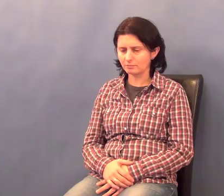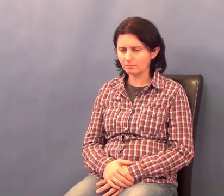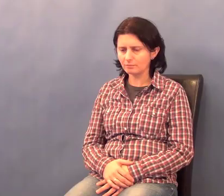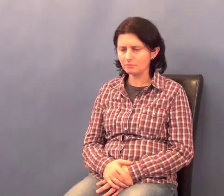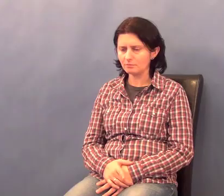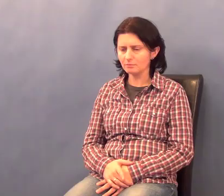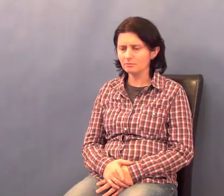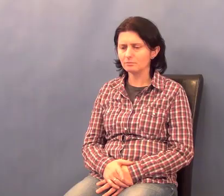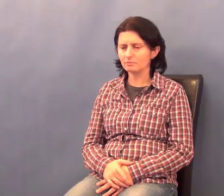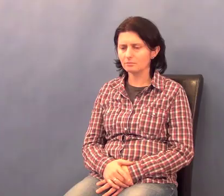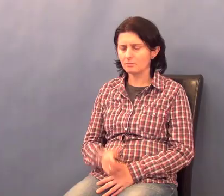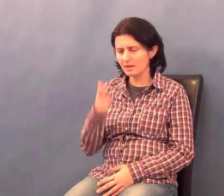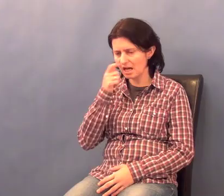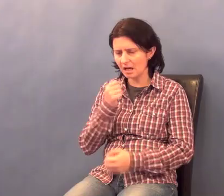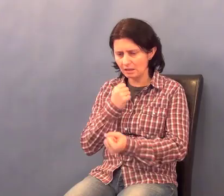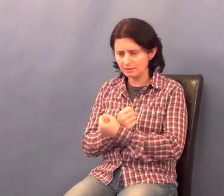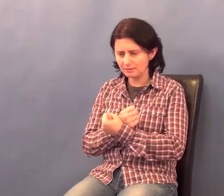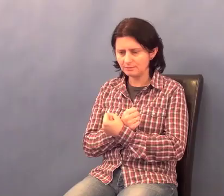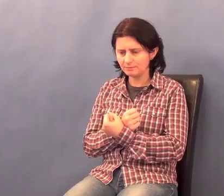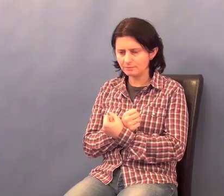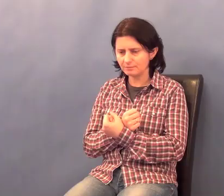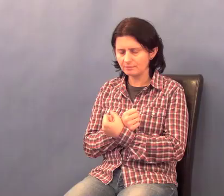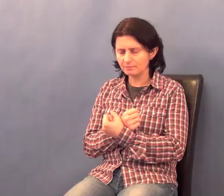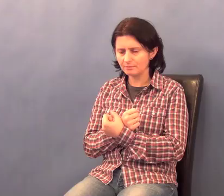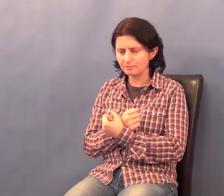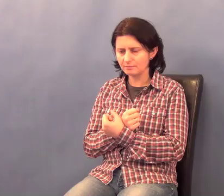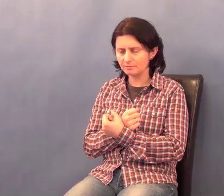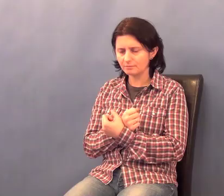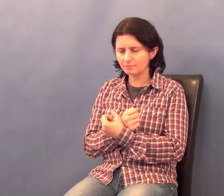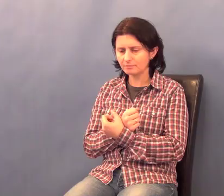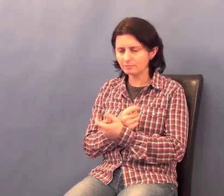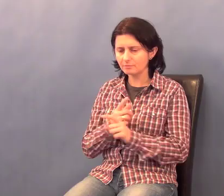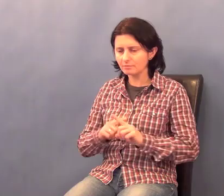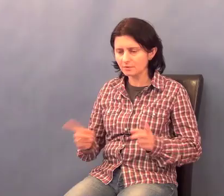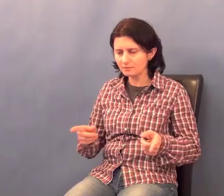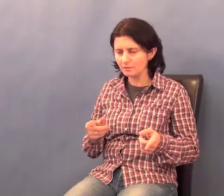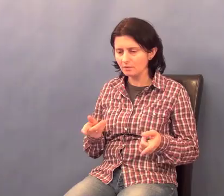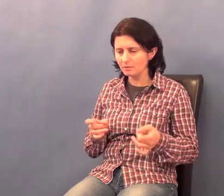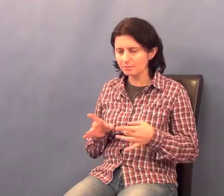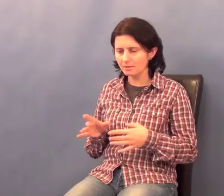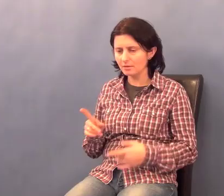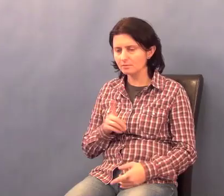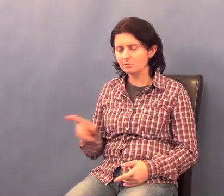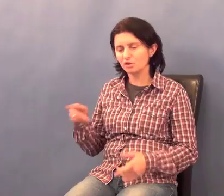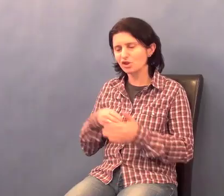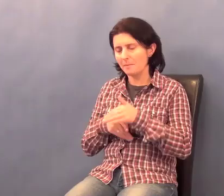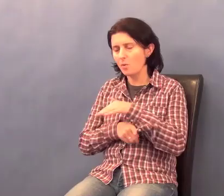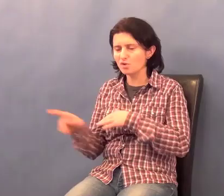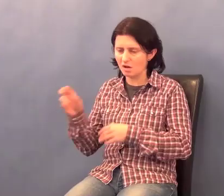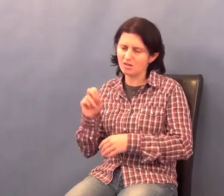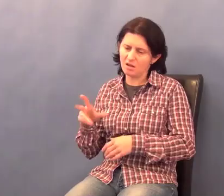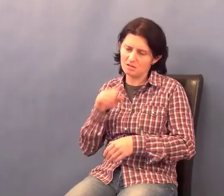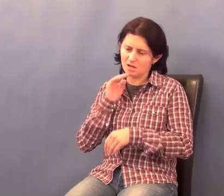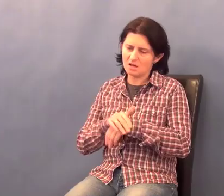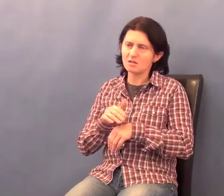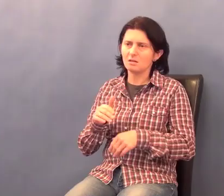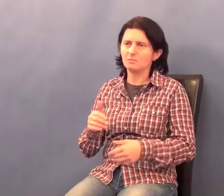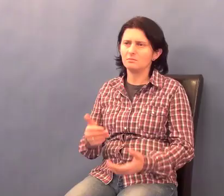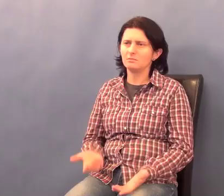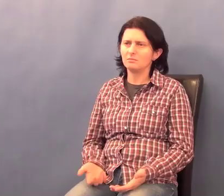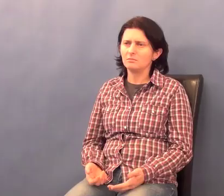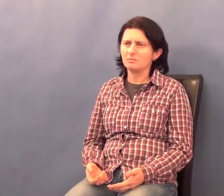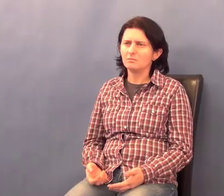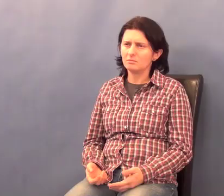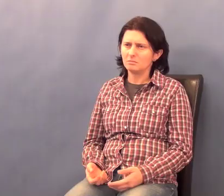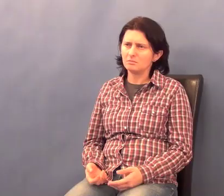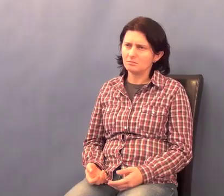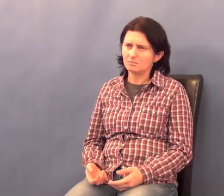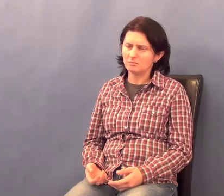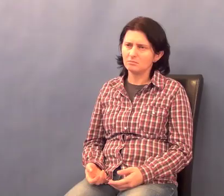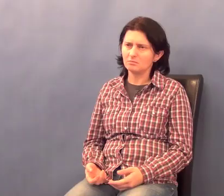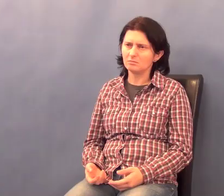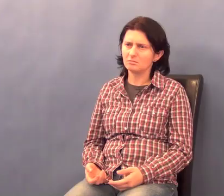Jest znak, a w nim szkielet to znaczy, że jest trujący gaz, nie wolno tam wbiegać, trzeba uciekać, zgadzam się z tym.